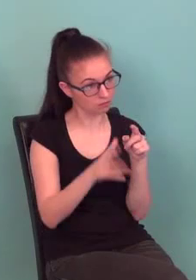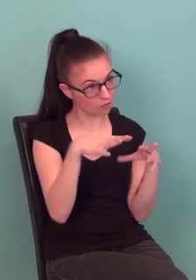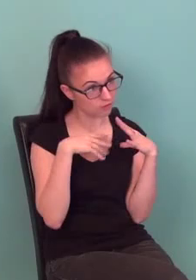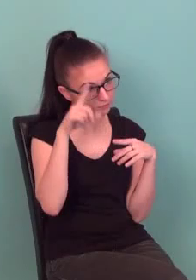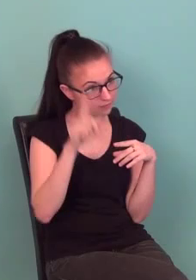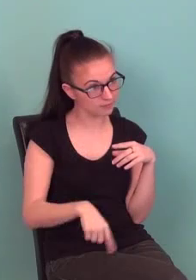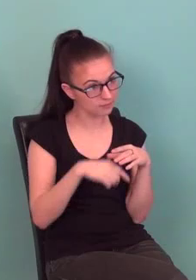Masz wolne w tym miesiącu?